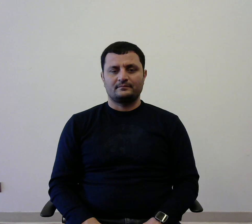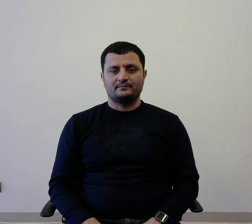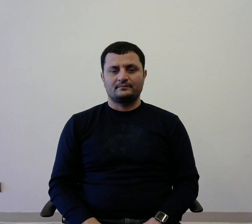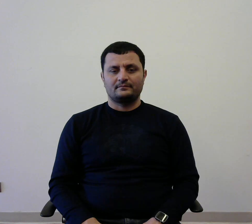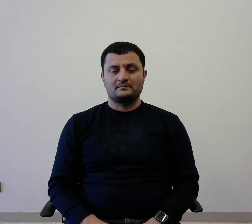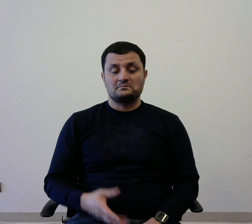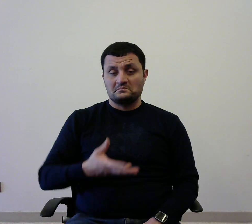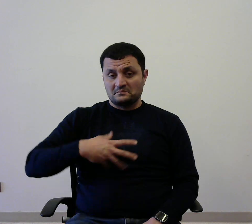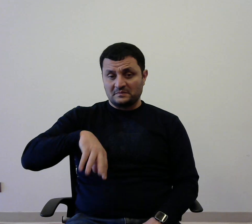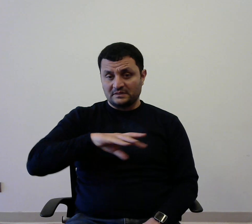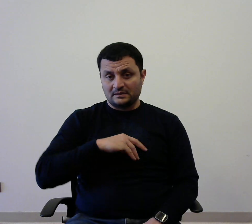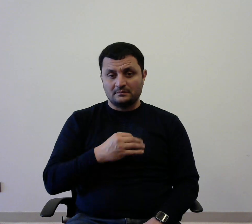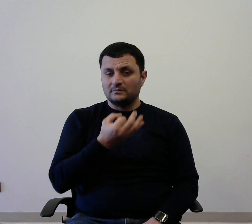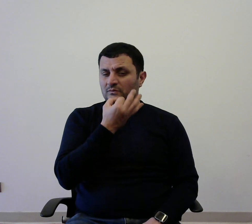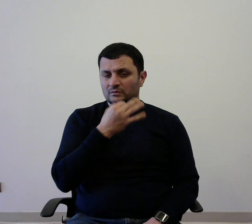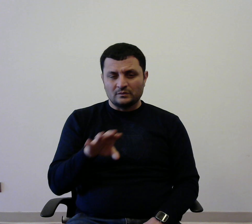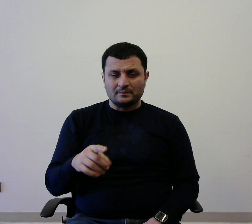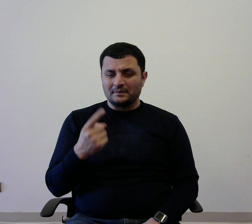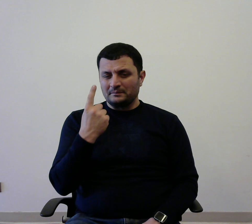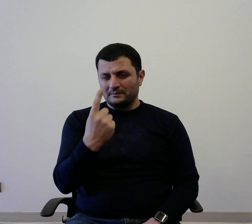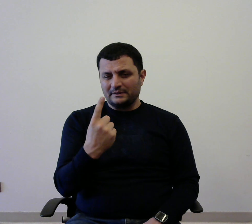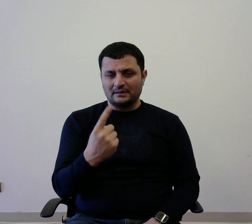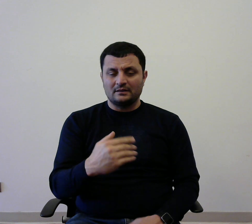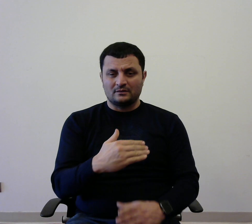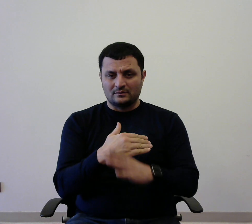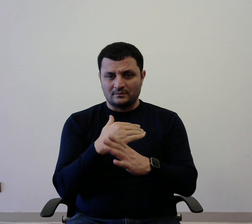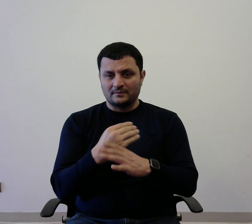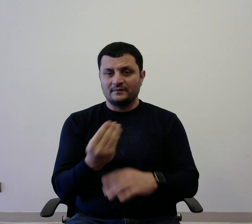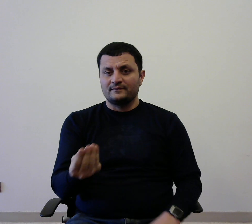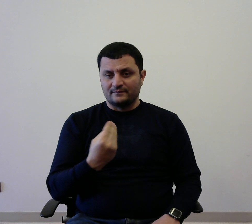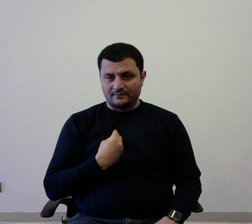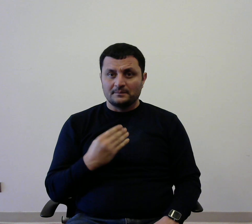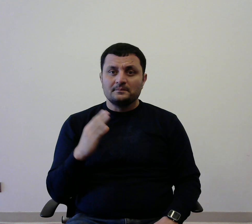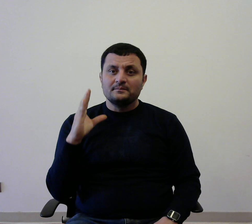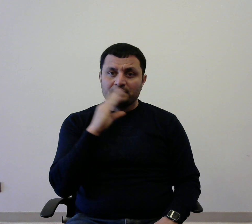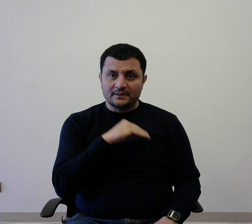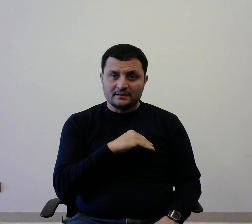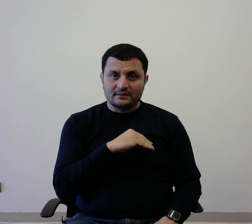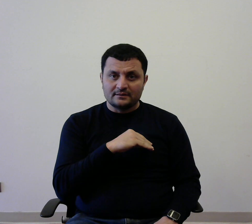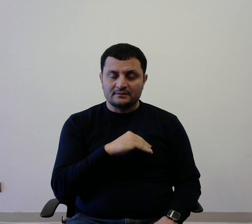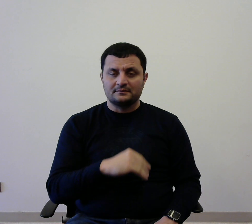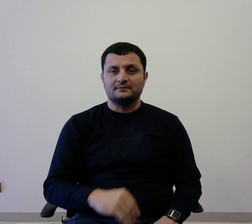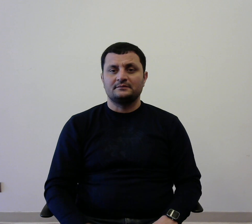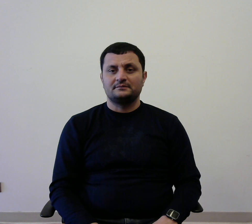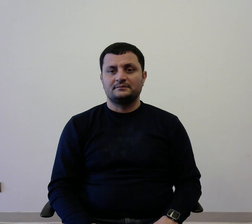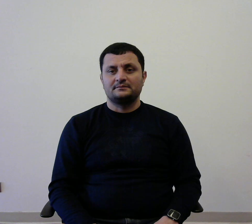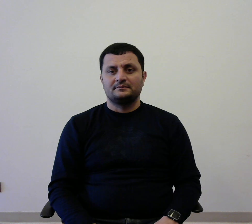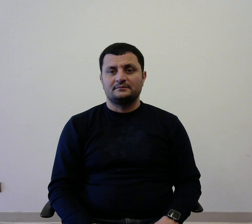Bizə hər hansı bir yardım düşürmü?